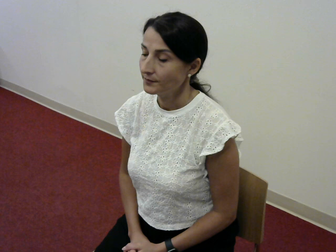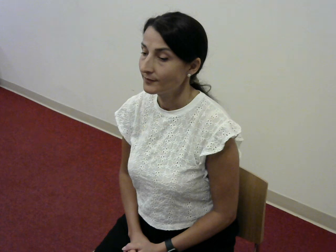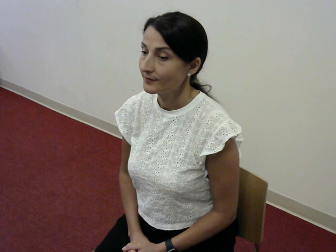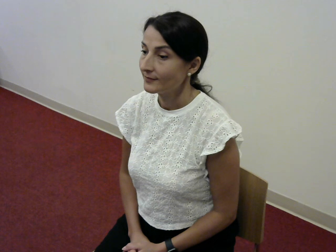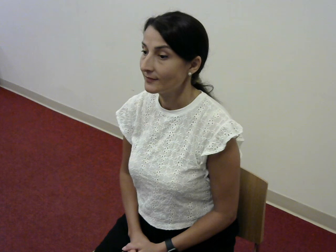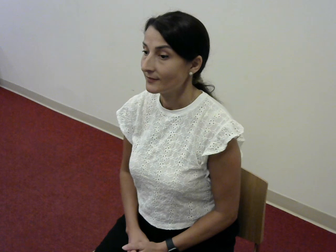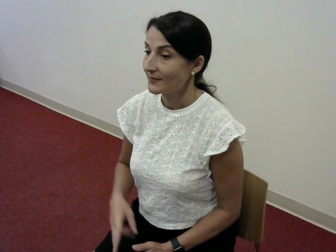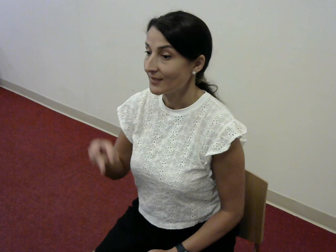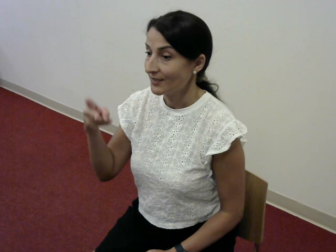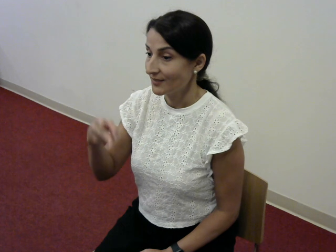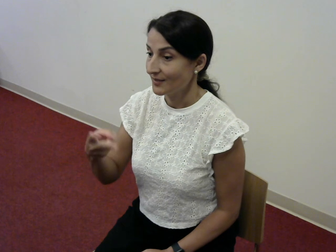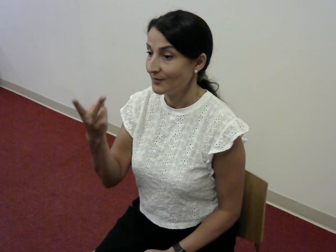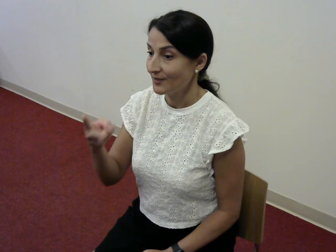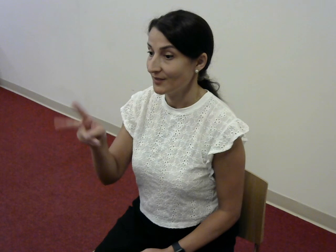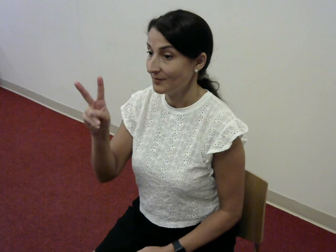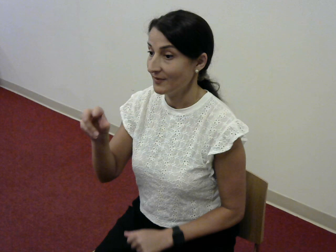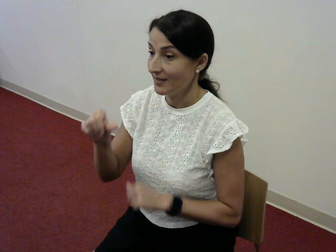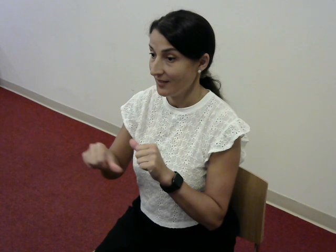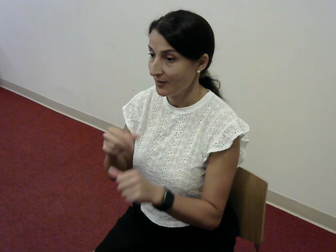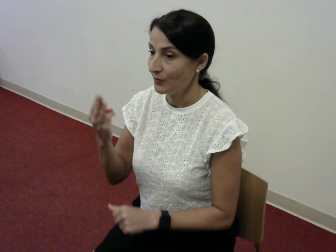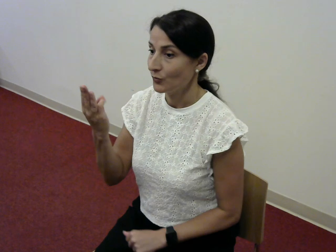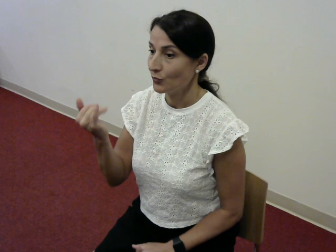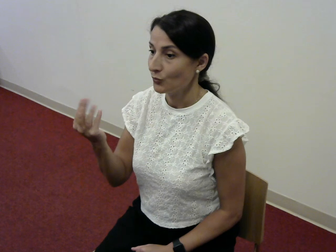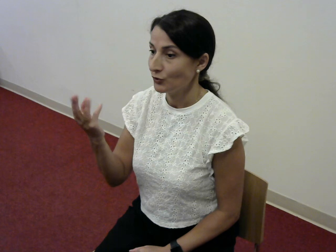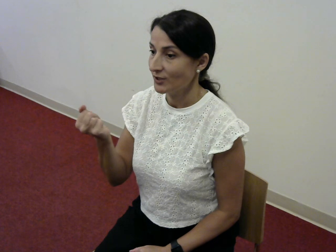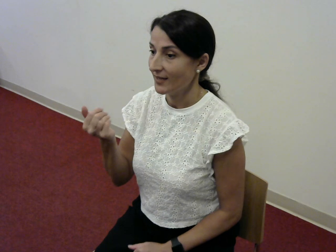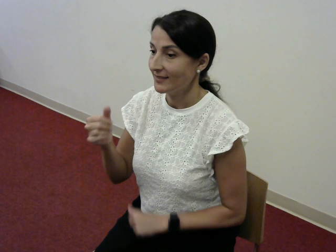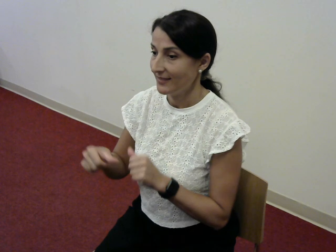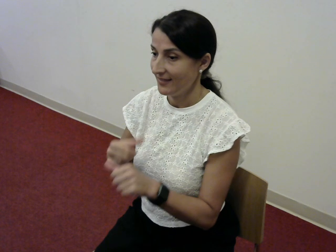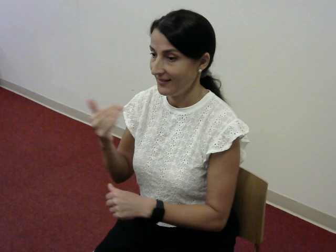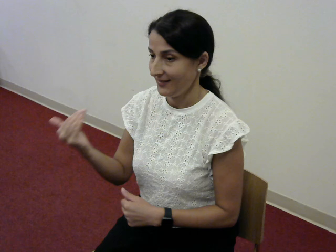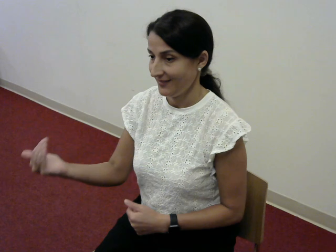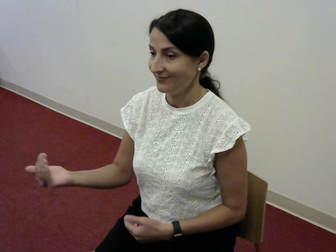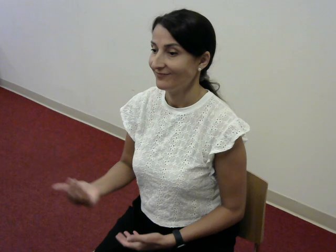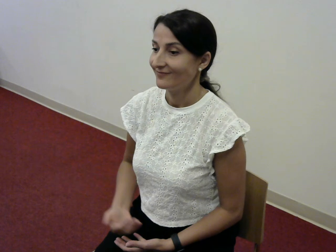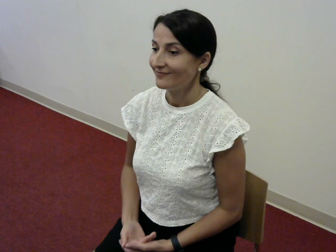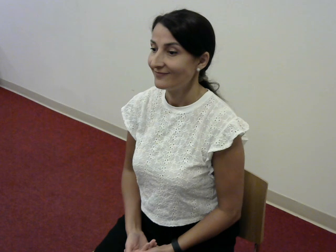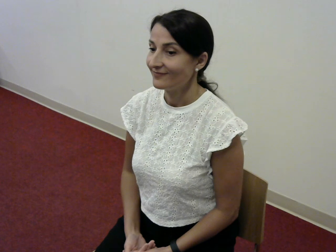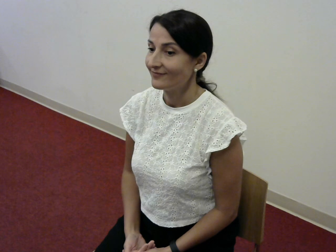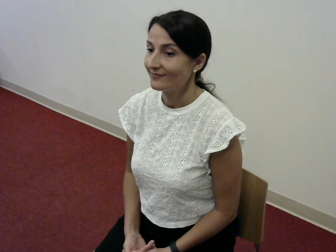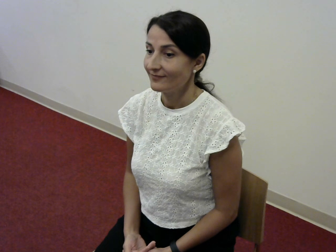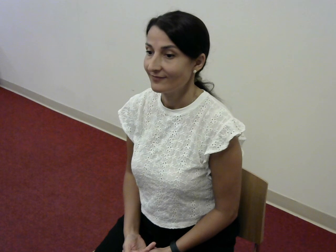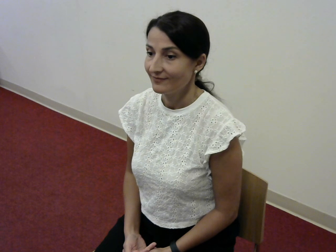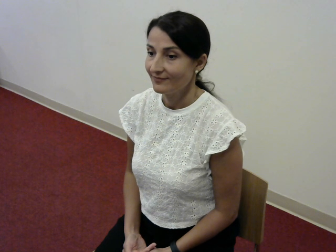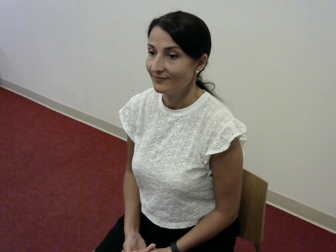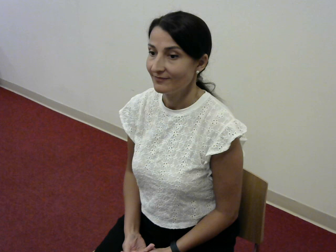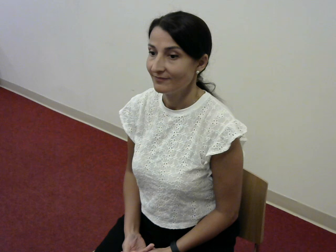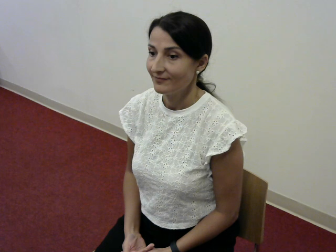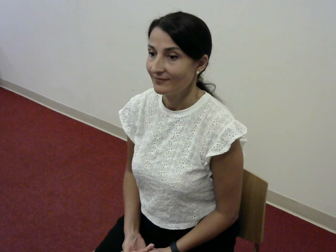2022-ci il Şuşa ilidir